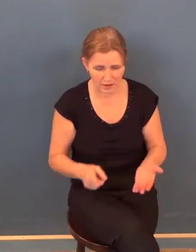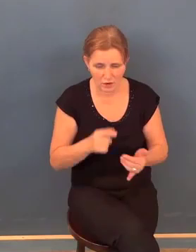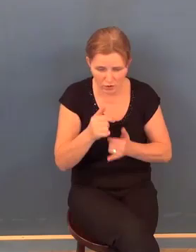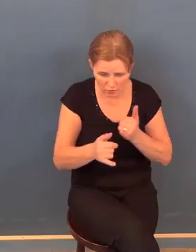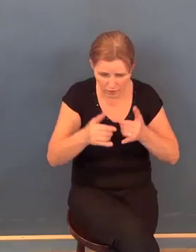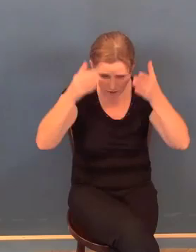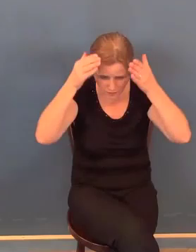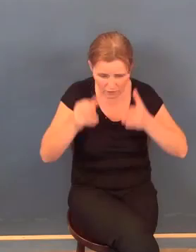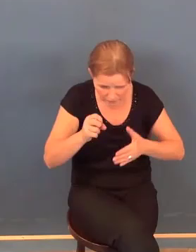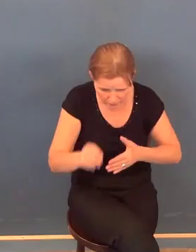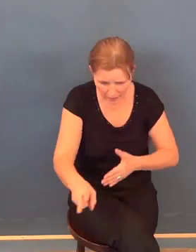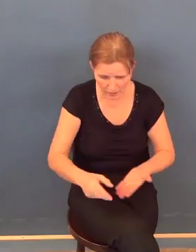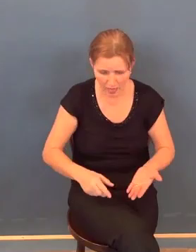Kask na rowerze - tak.